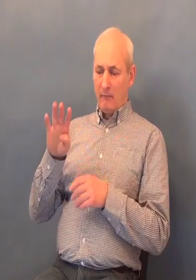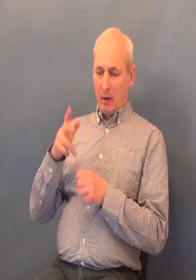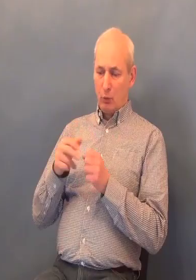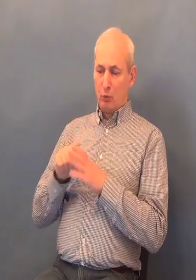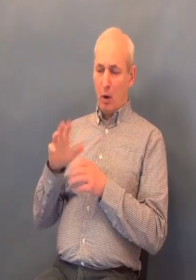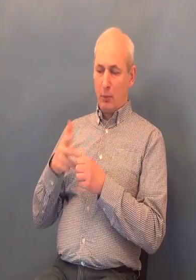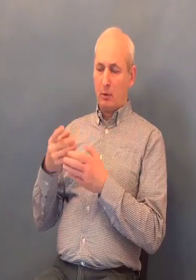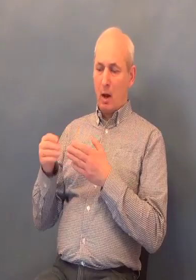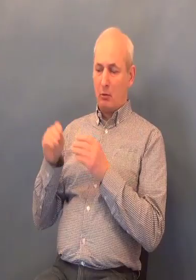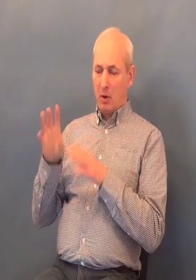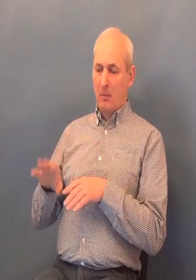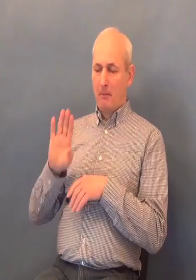O czwartej trzydzieści do piątej trzydzieści zakupy w sklepie.